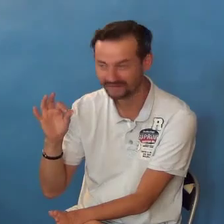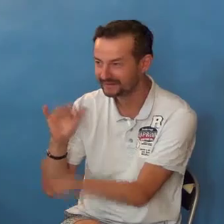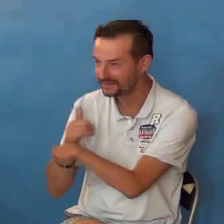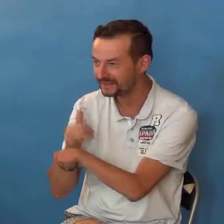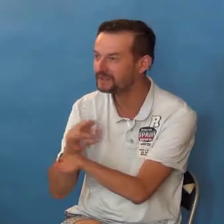Piątek.